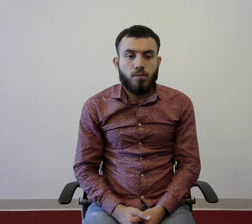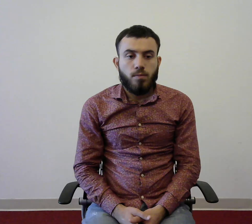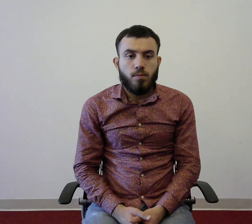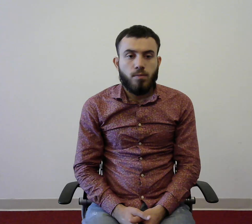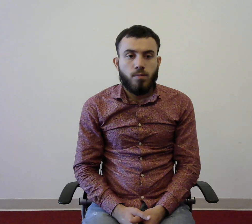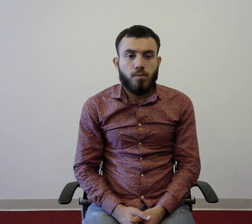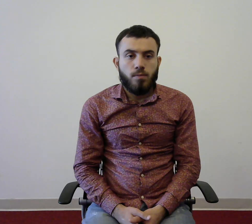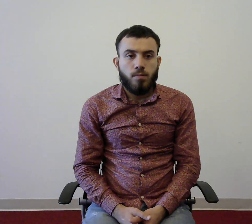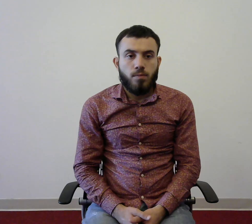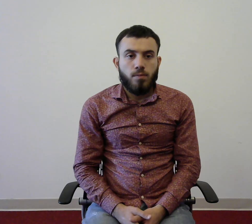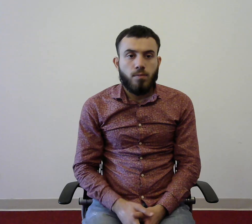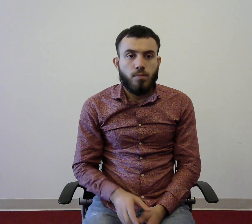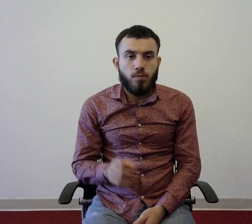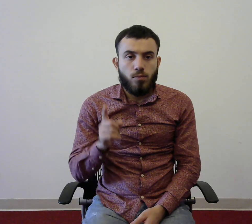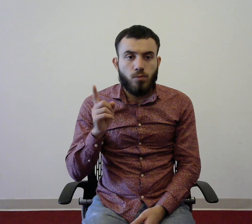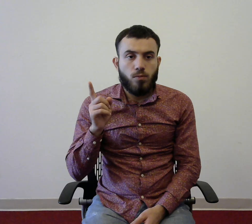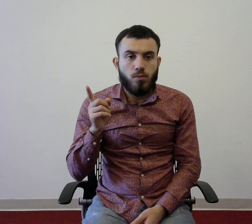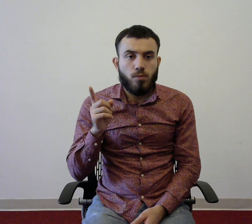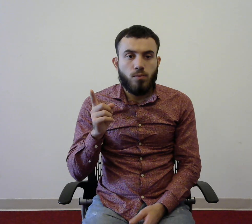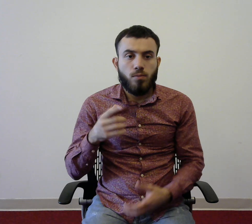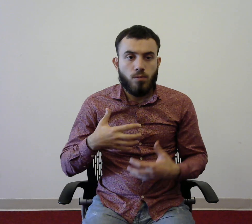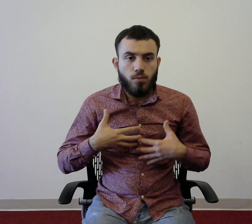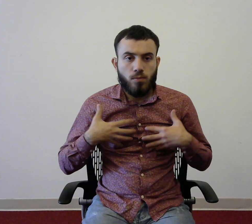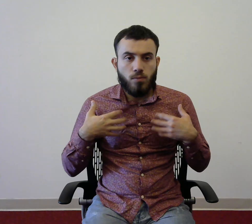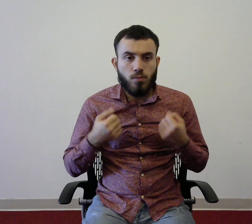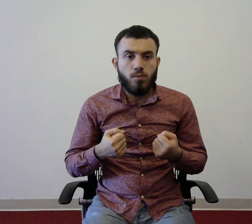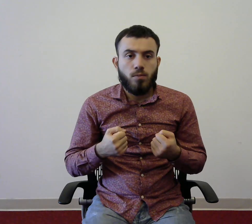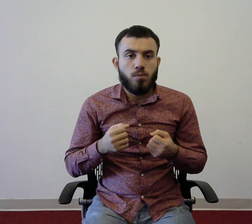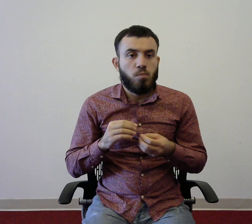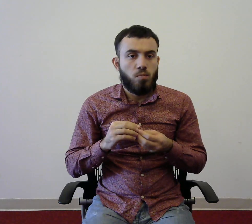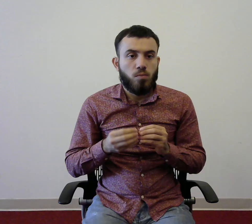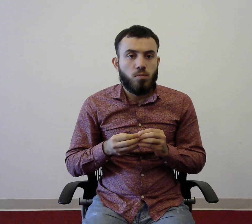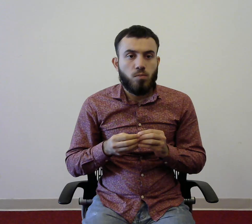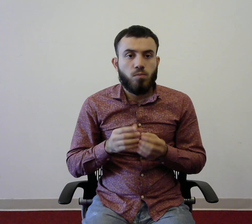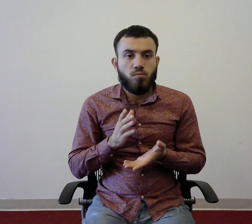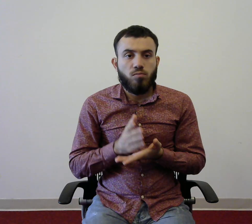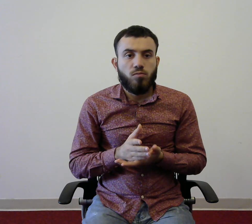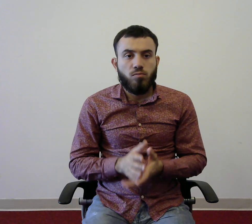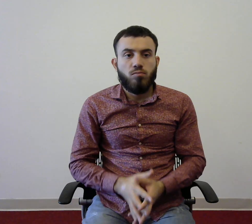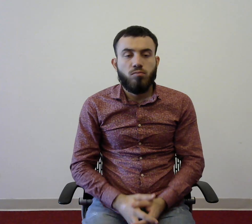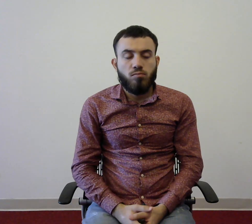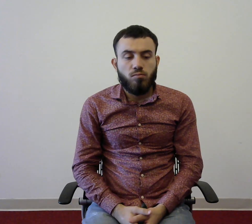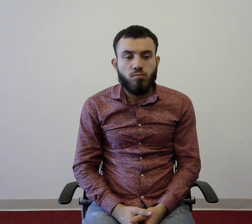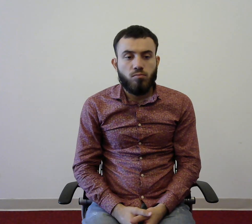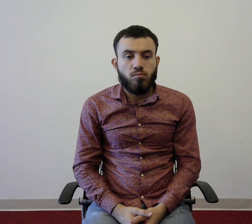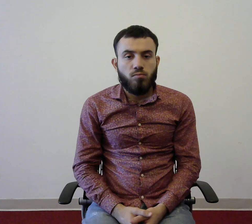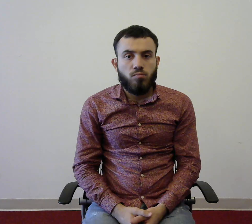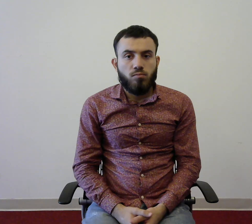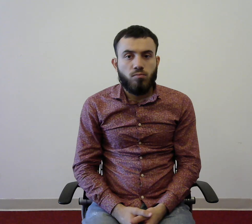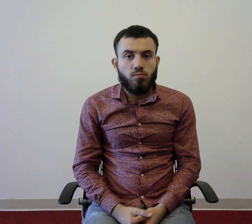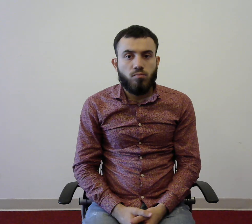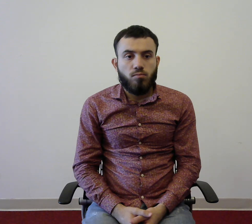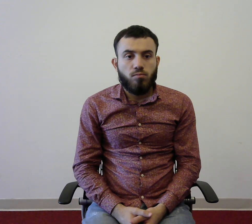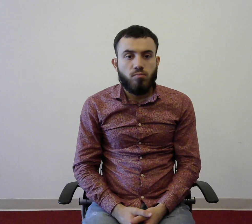Onun sağlamlıq problemi var